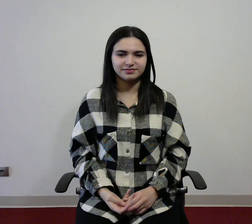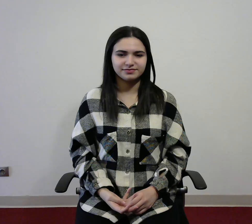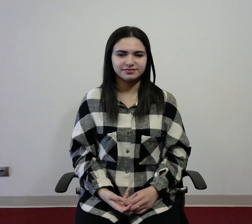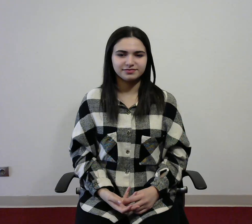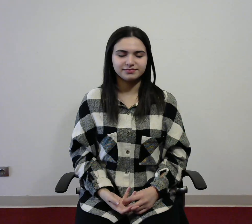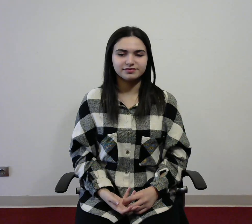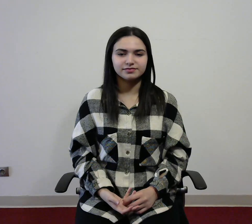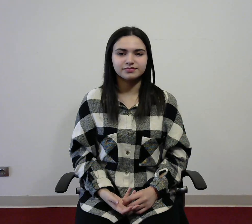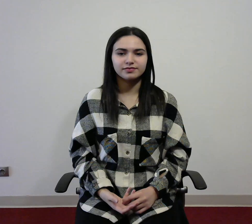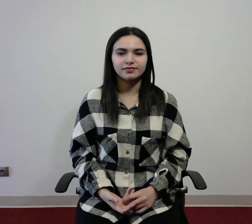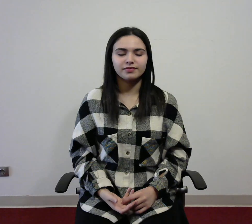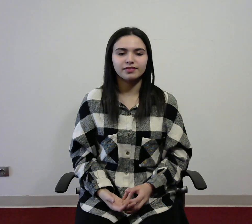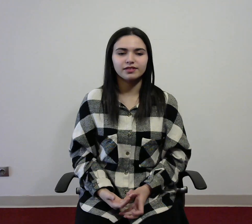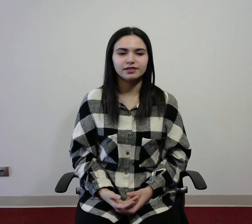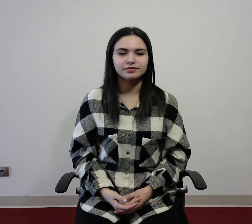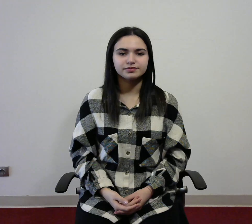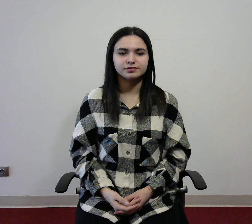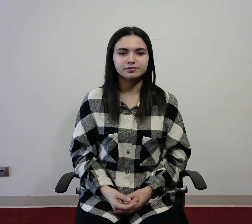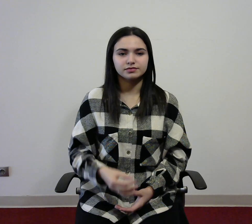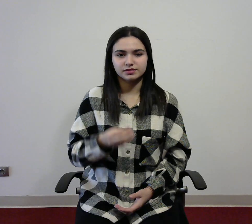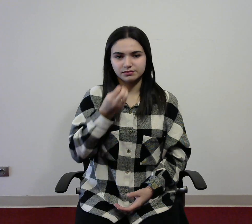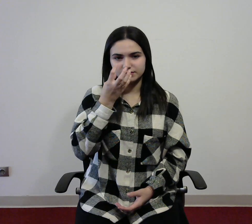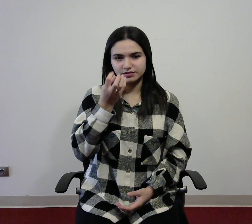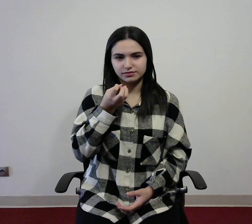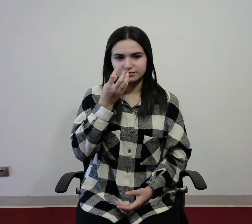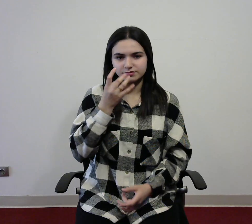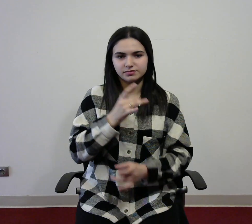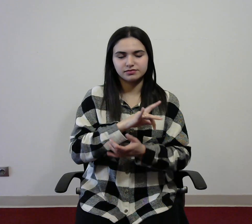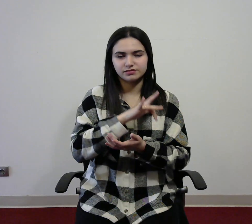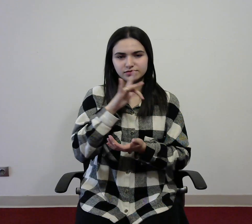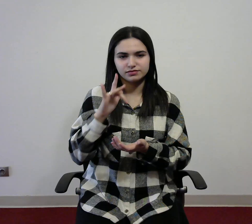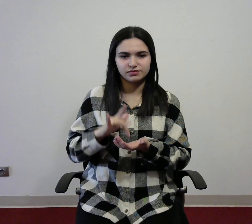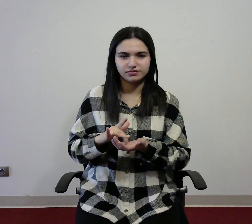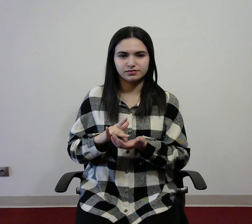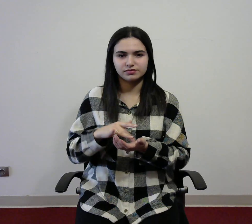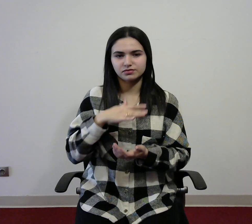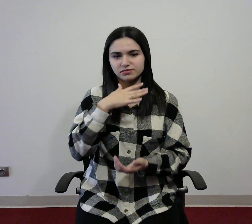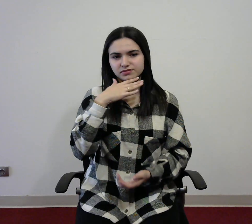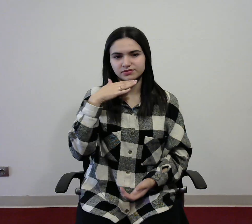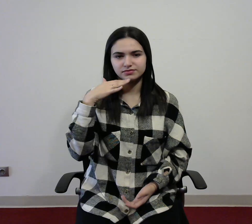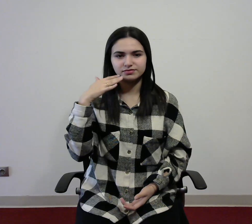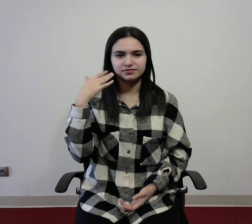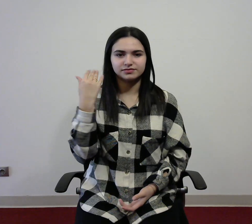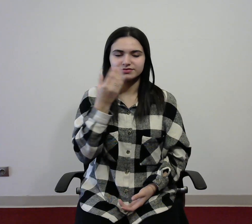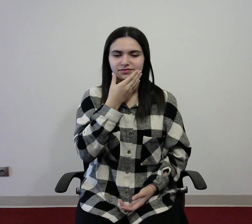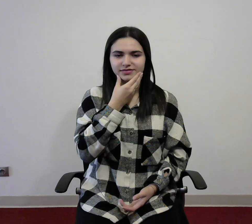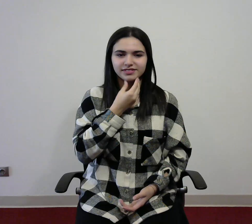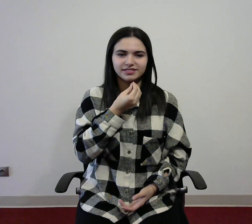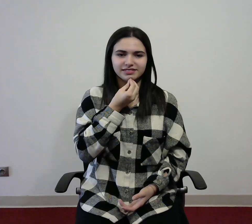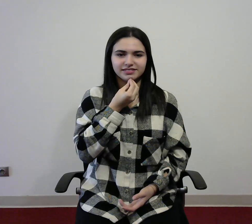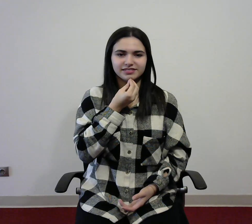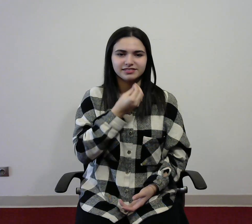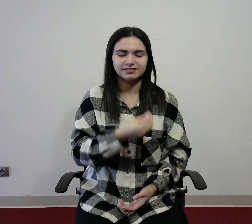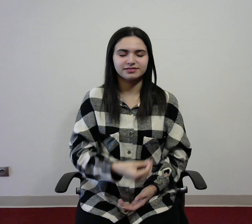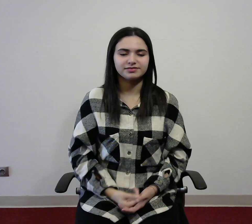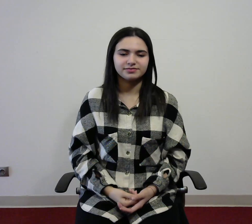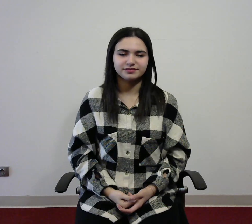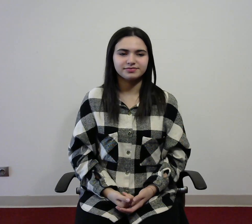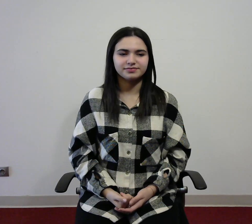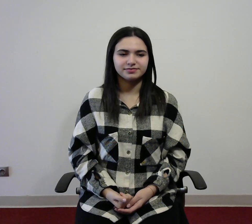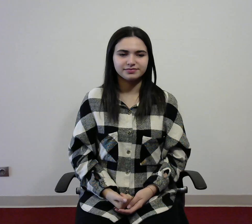Bakı şəhəri çox gözəldir